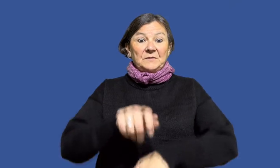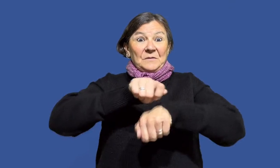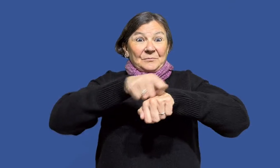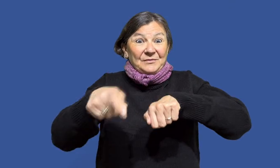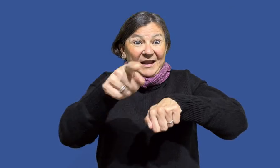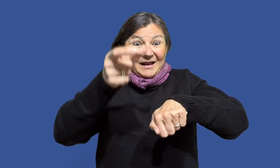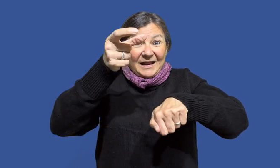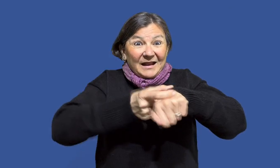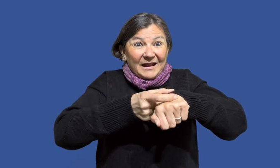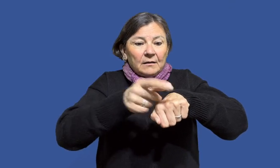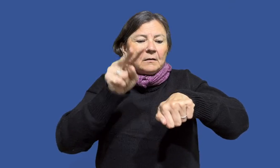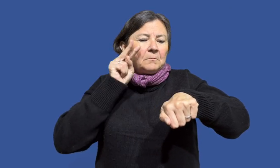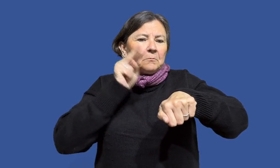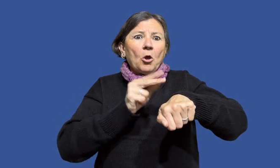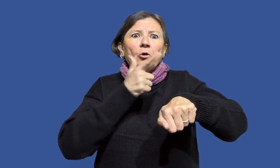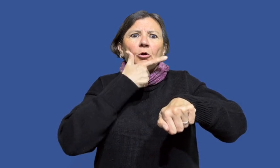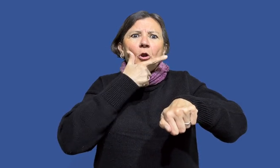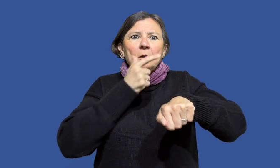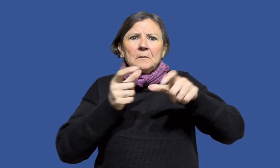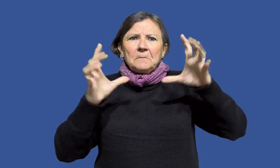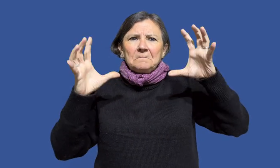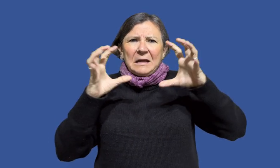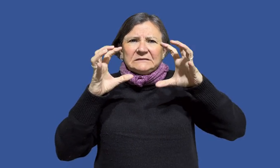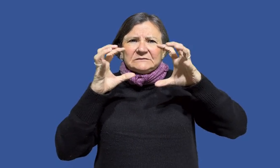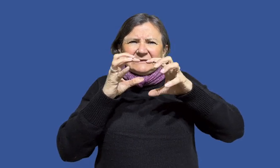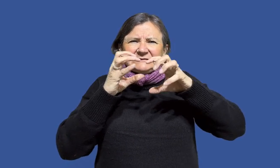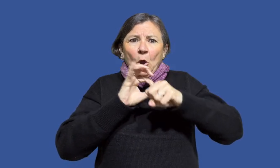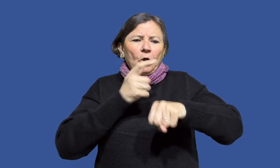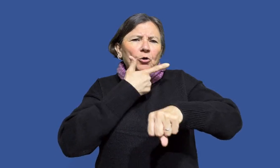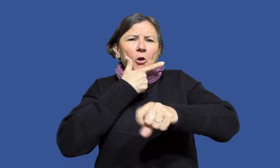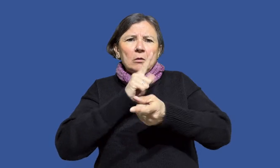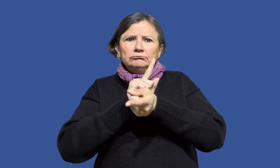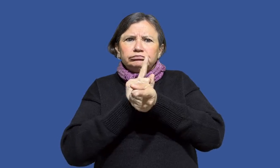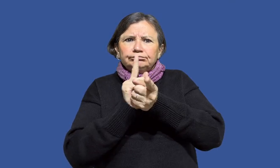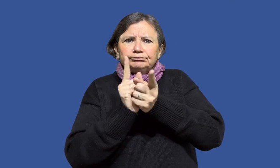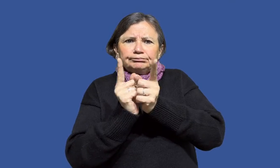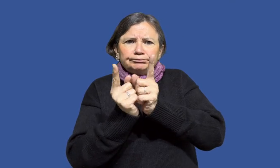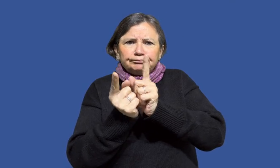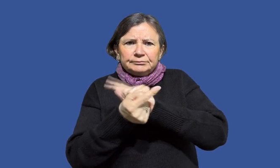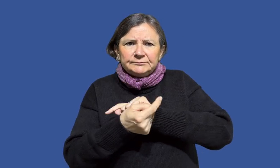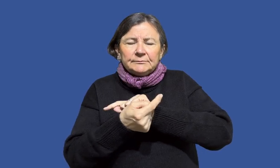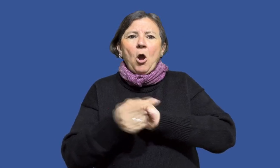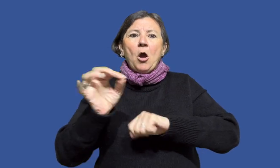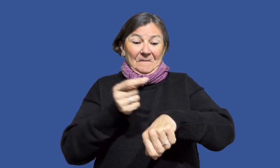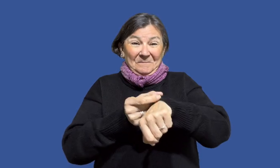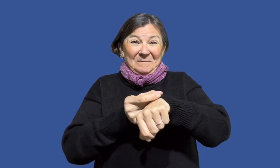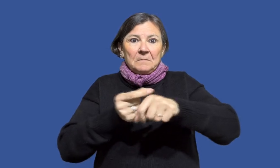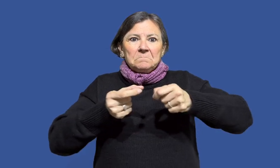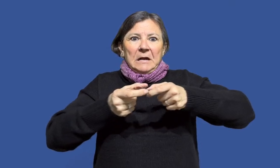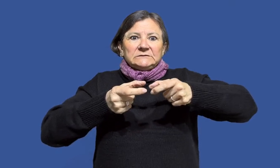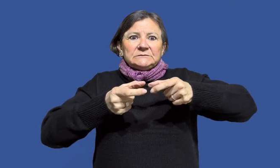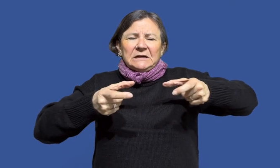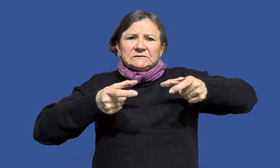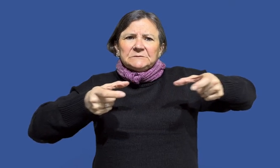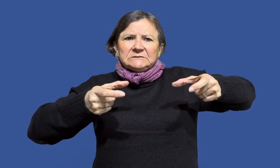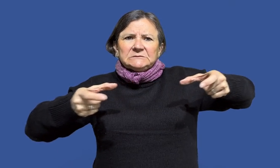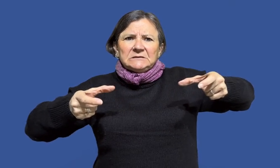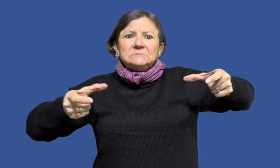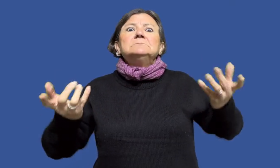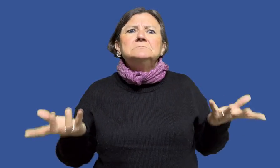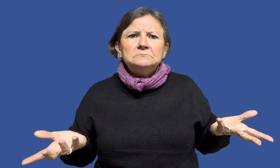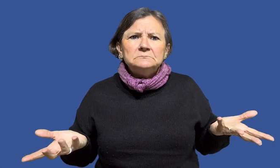La taca a la pell es torna més fosca, canvia de color o creix?